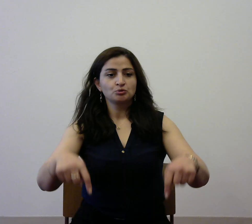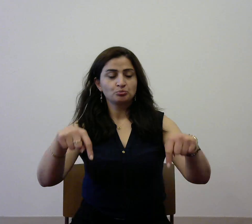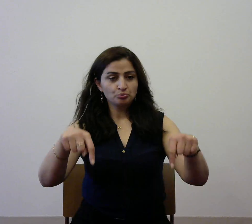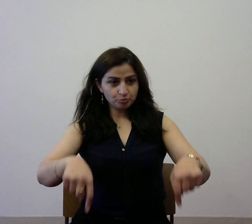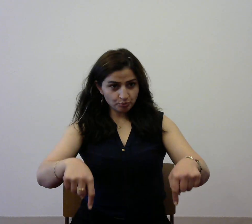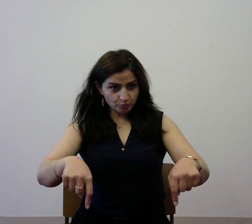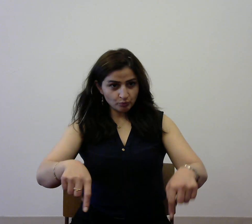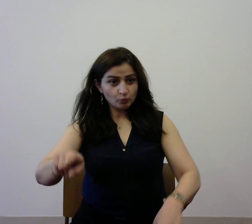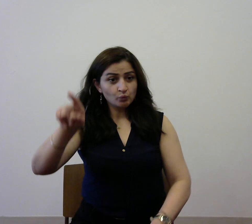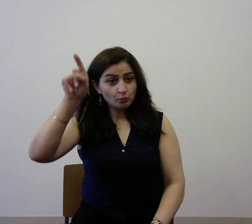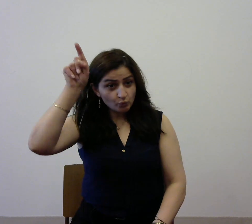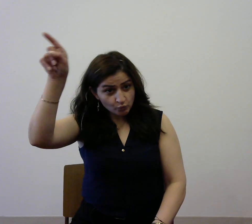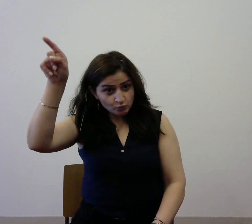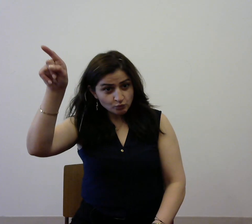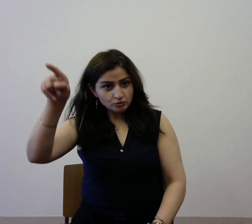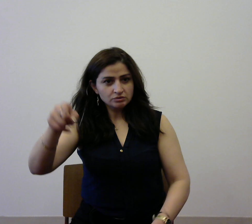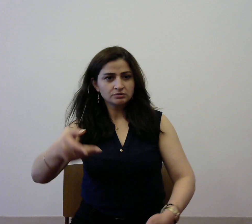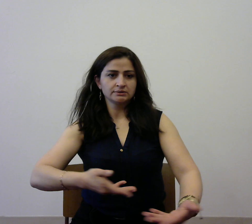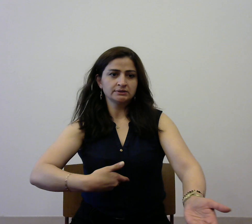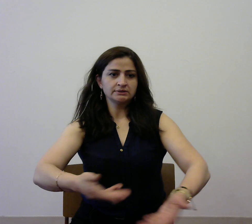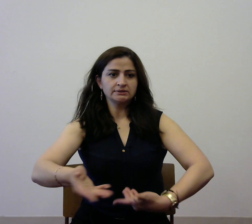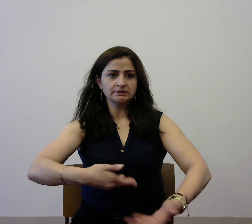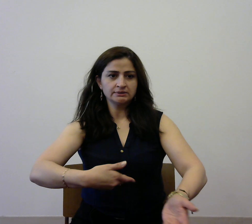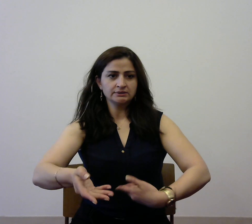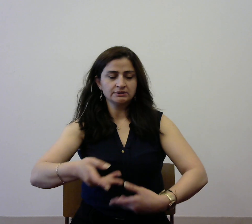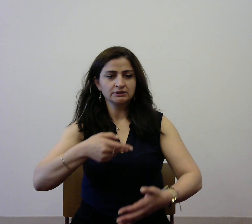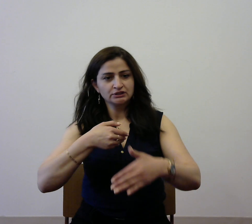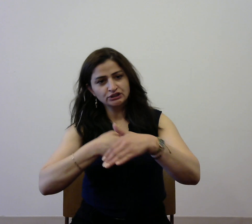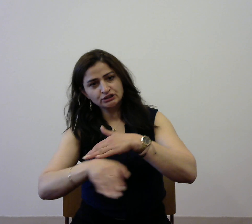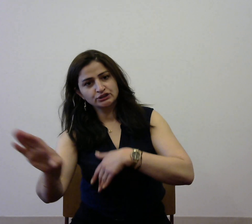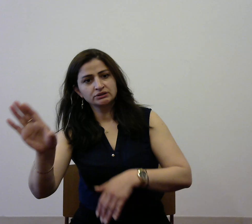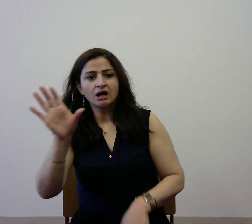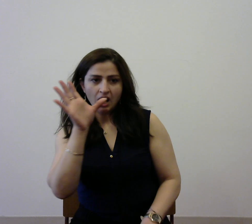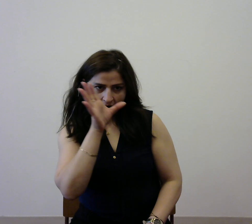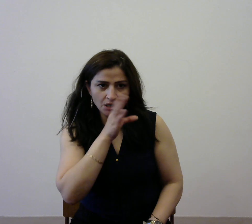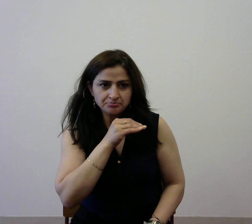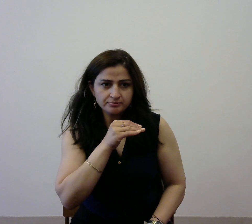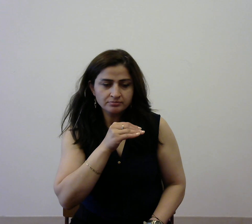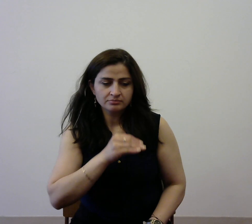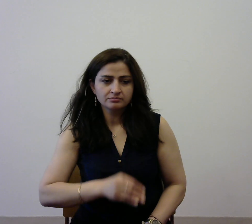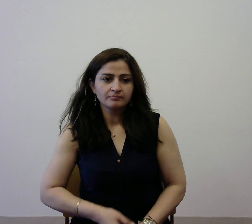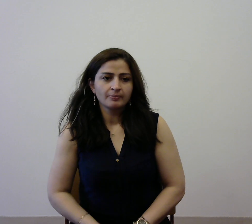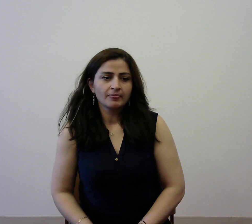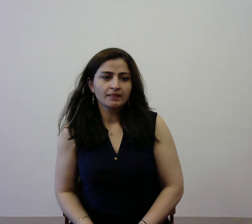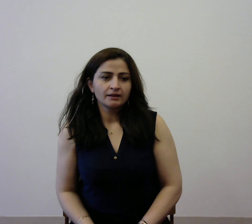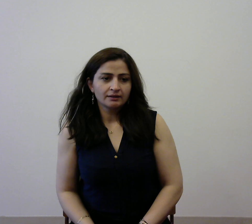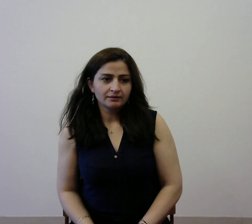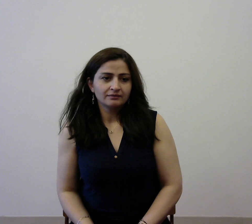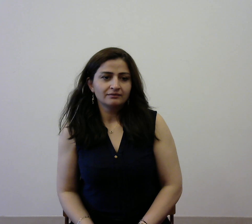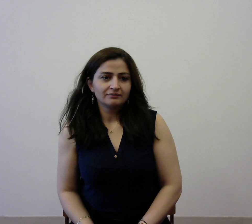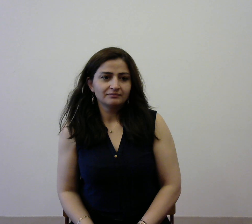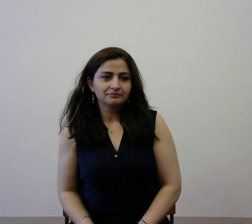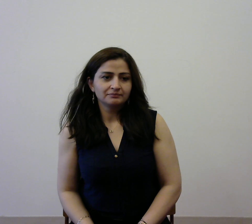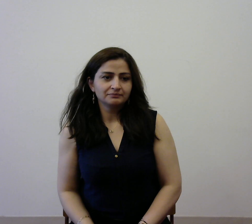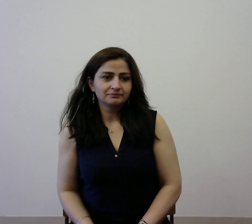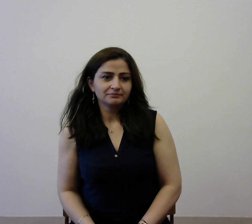Burdan ora piyada gedə bilərəmmi?